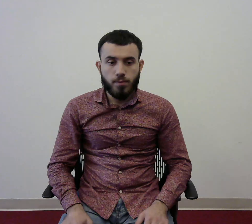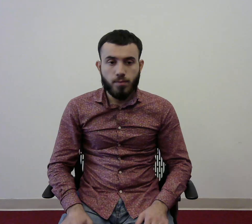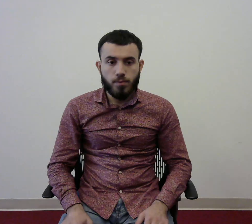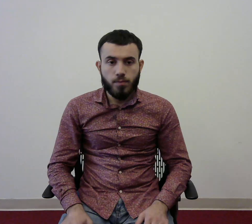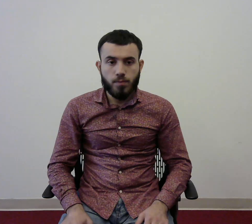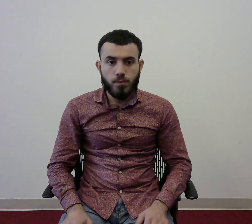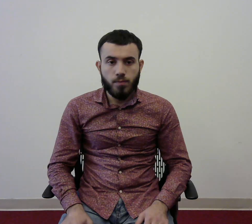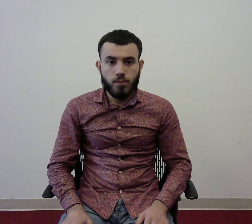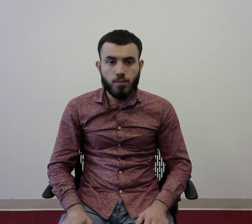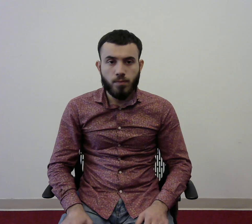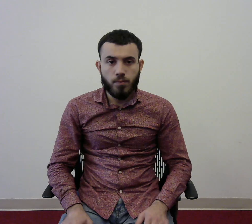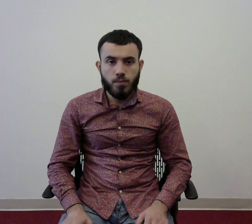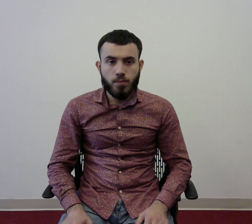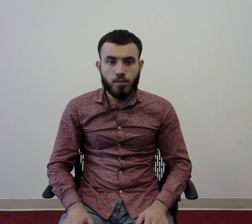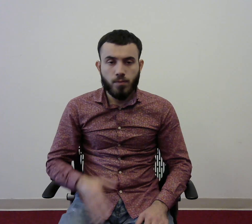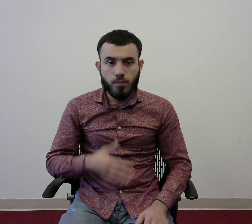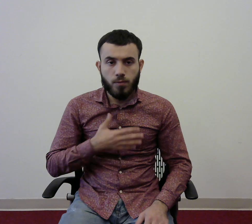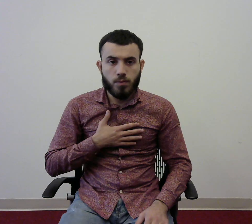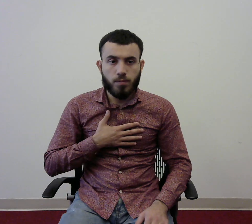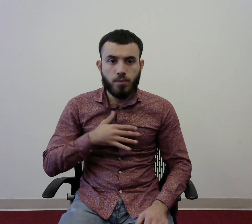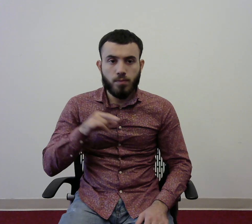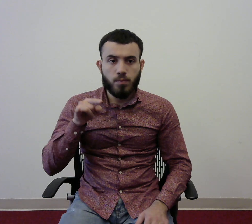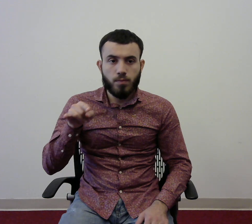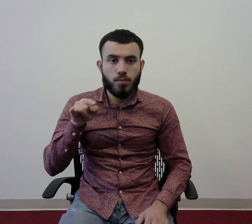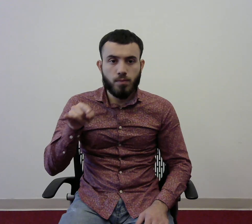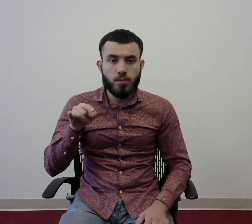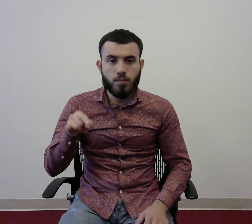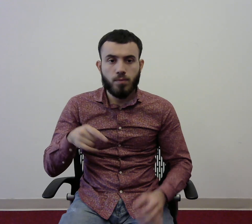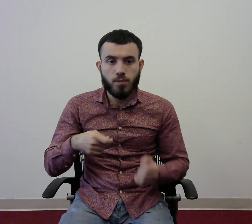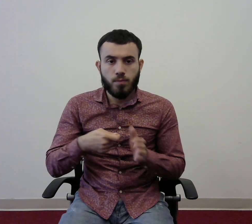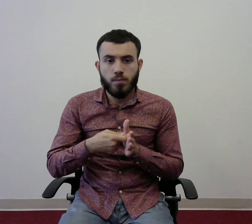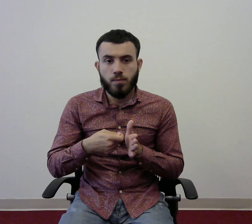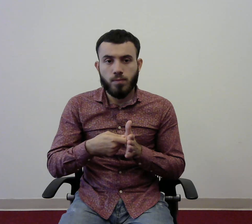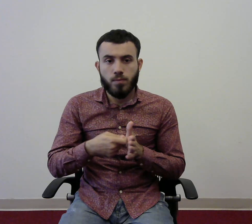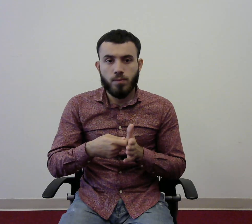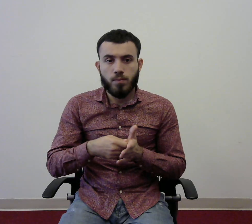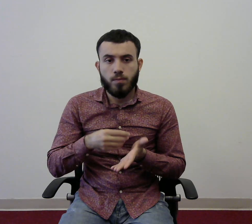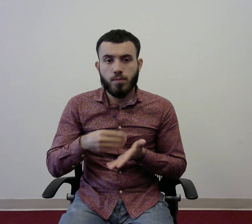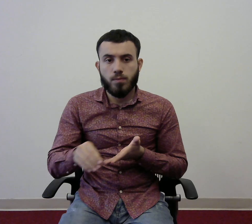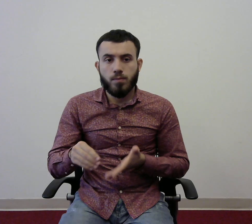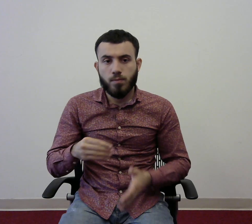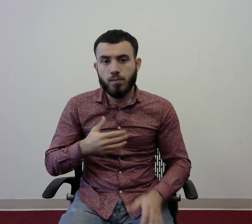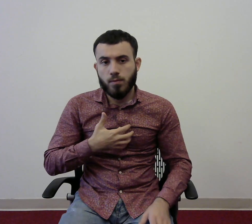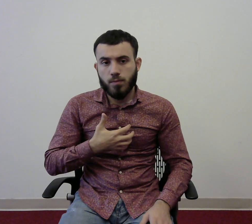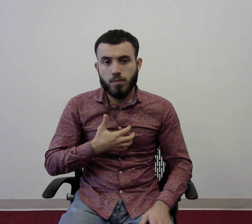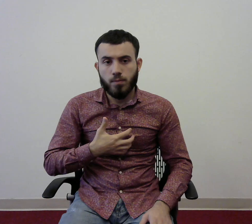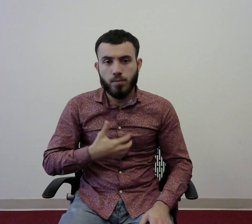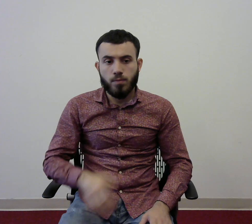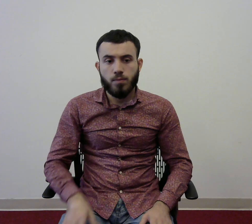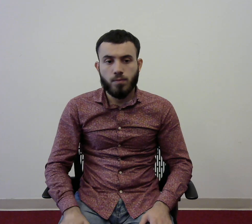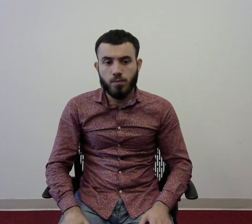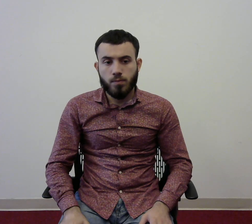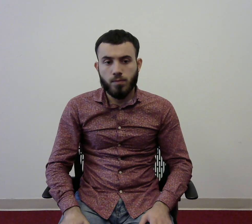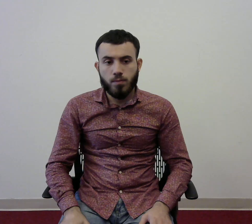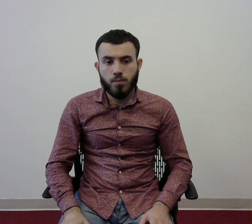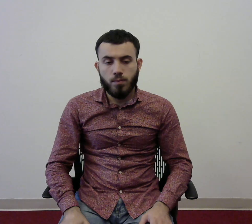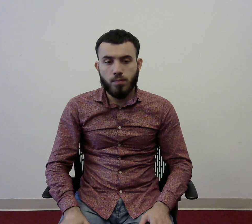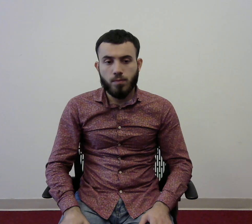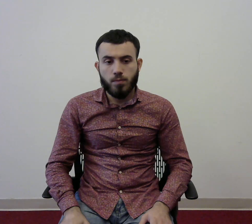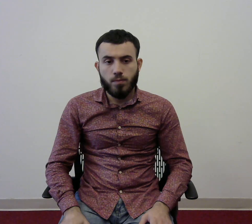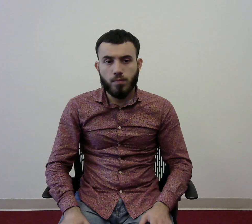Mən təyyarə bileti almaq istəyirəm